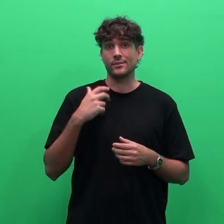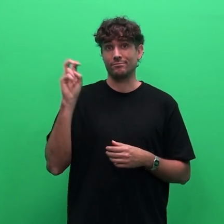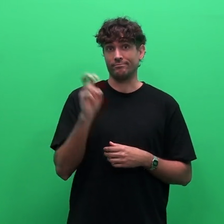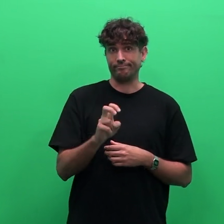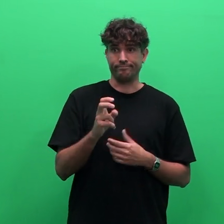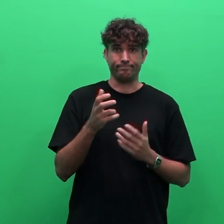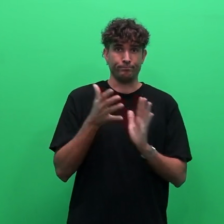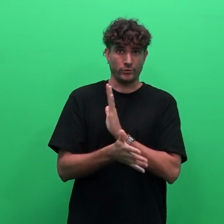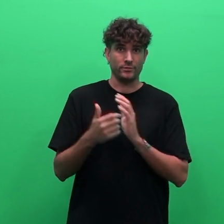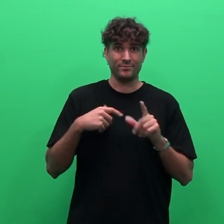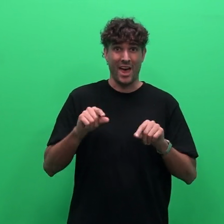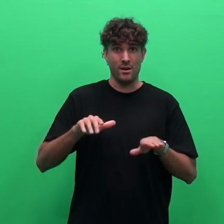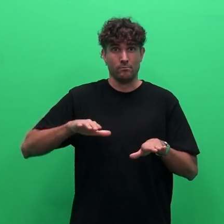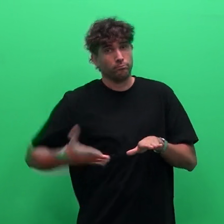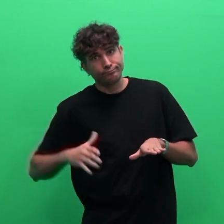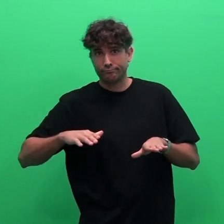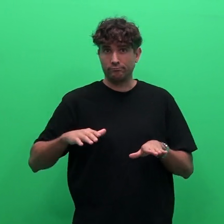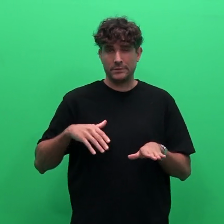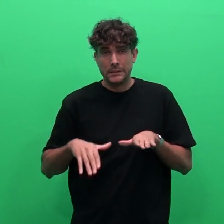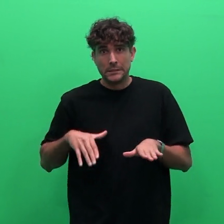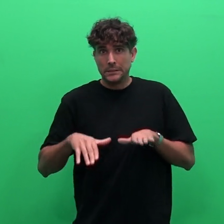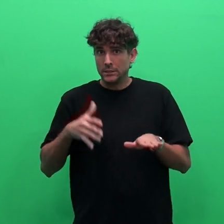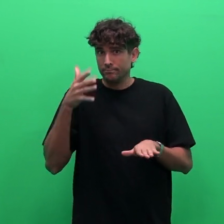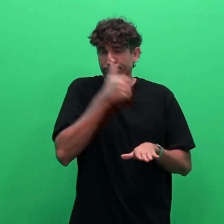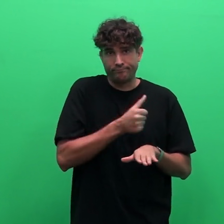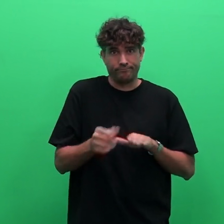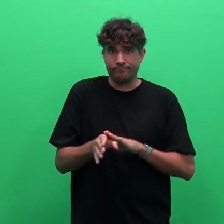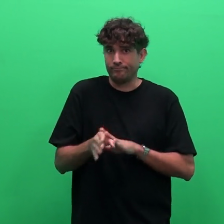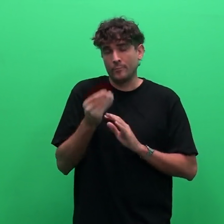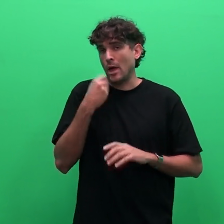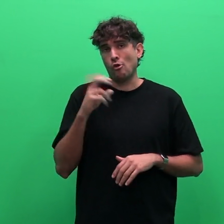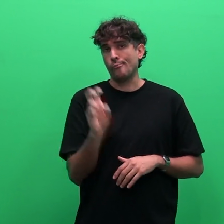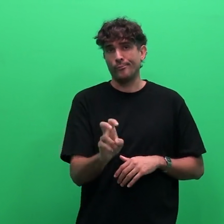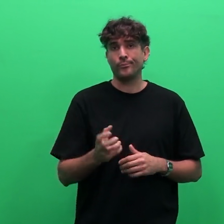Vinc perquè em vaig torçar el peu dret i encara ara no puc caminar i he pensat que era millor venir.